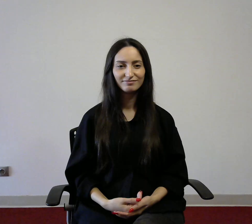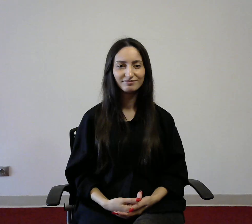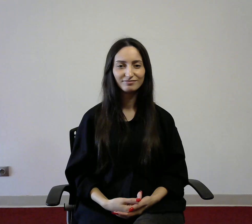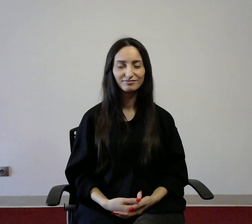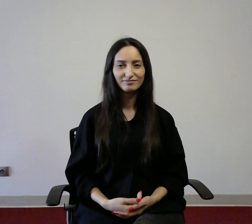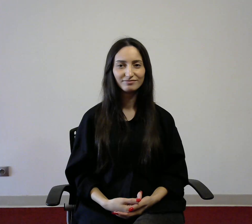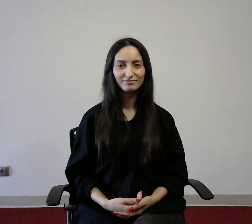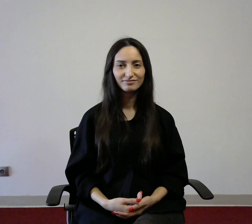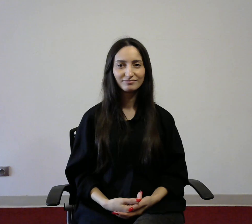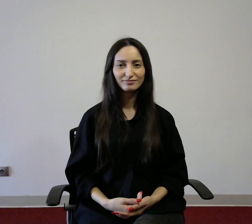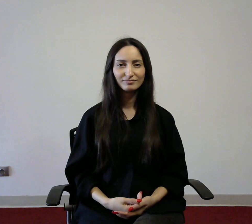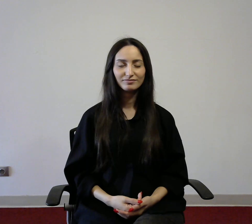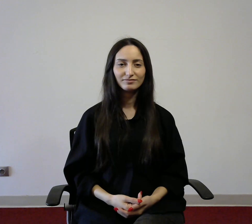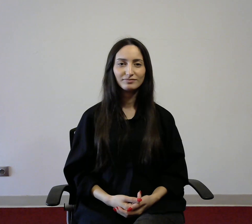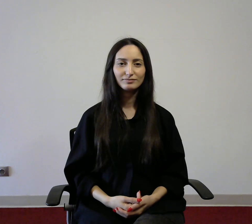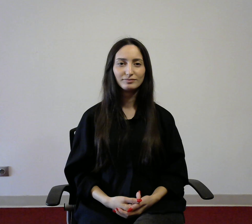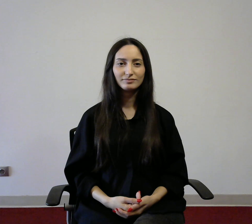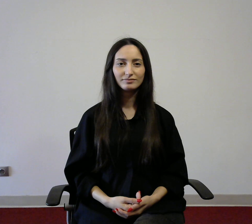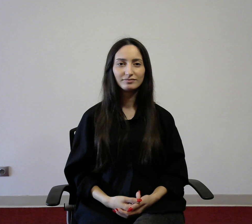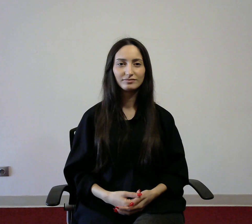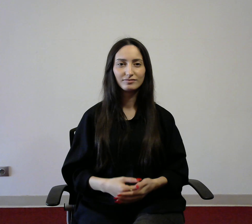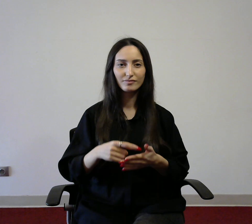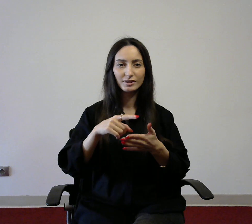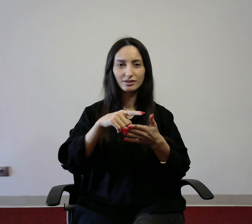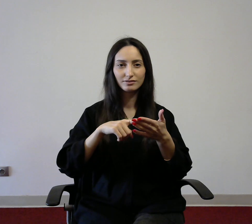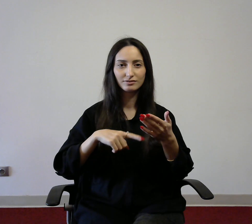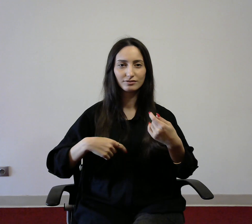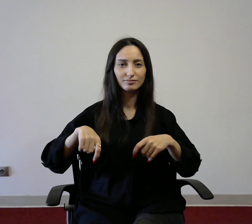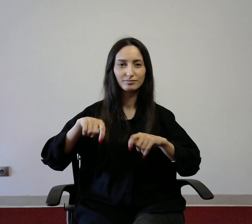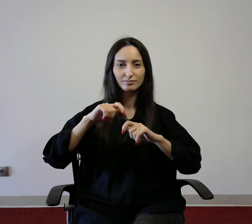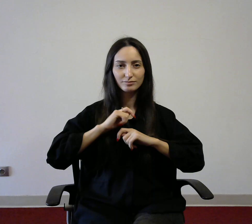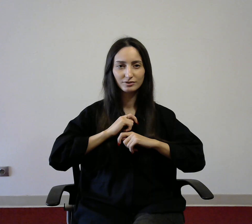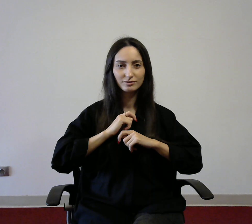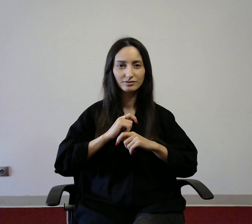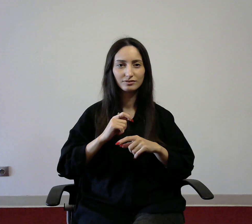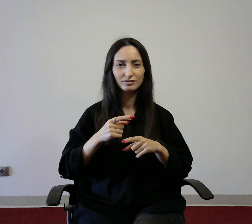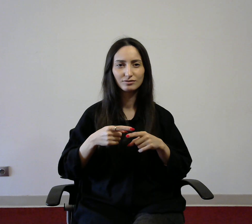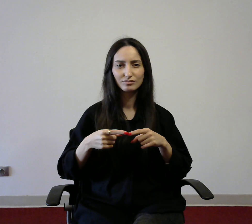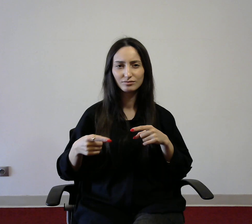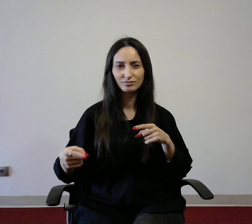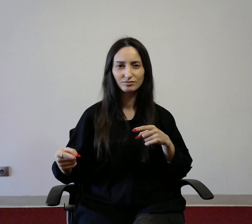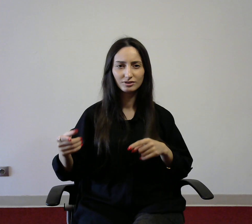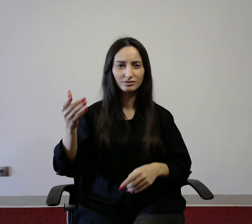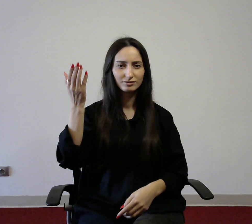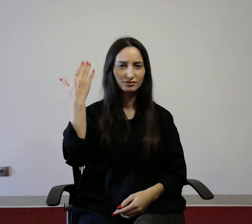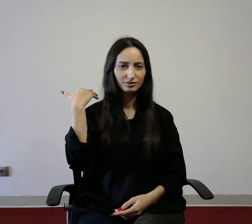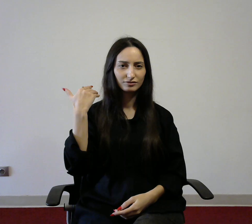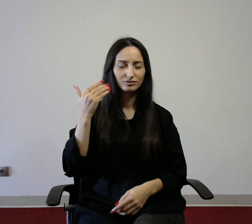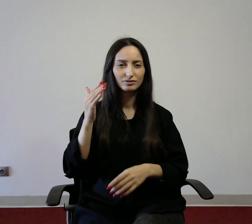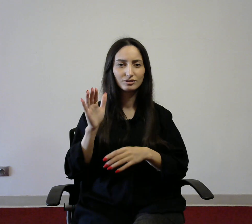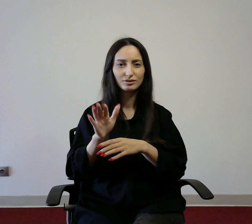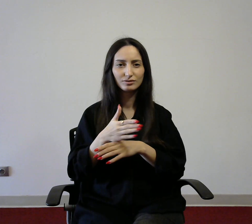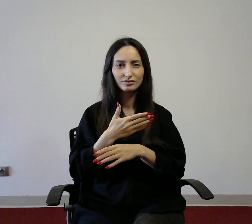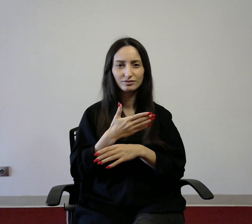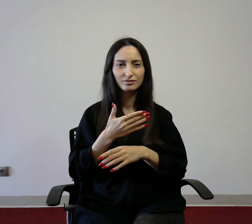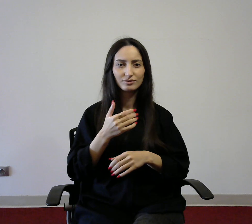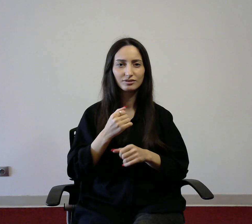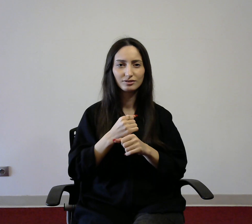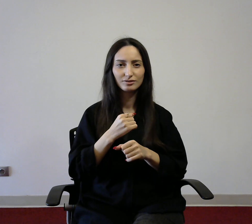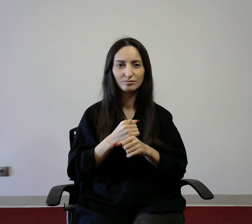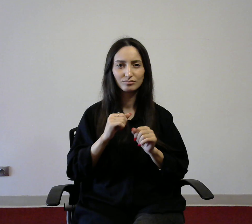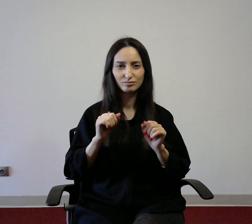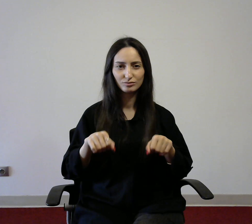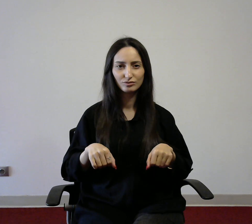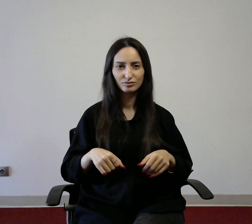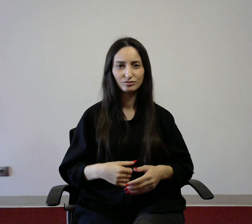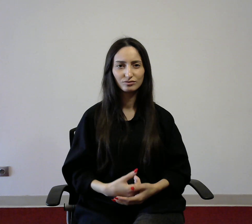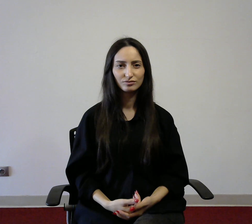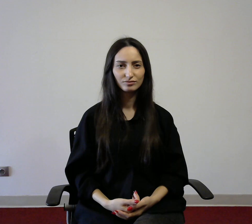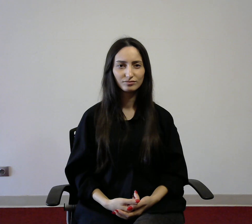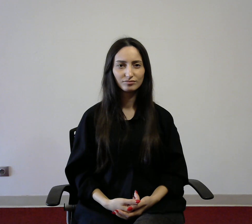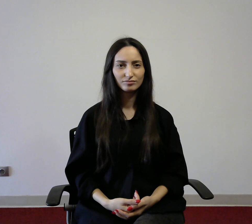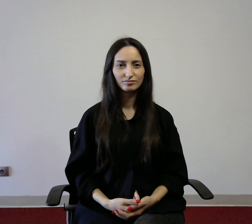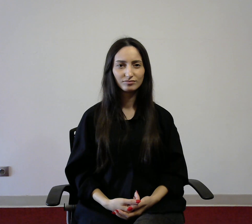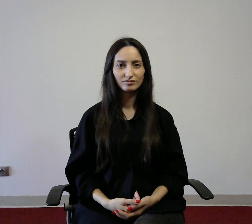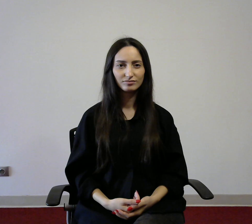Etibarnaməni müddətindən əvvəl ləğv etdirmək olarmı?